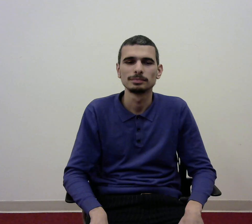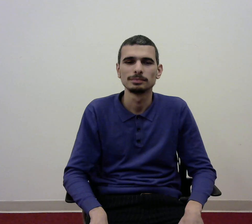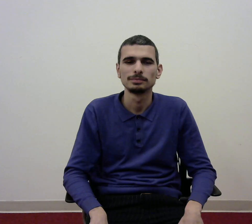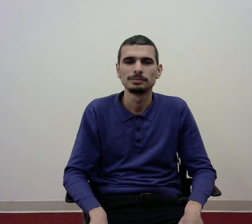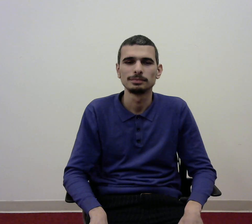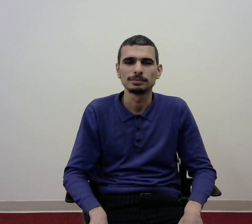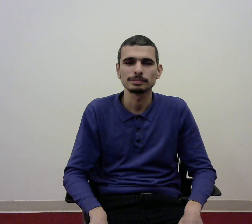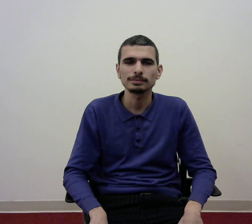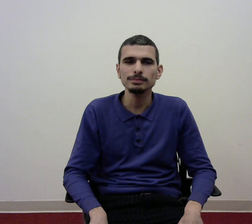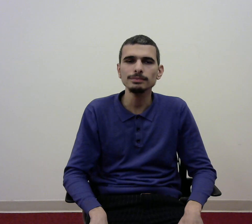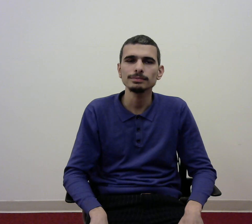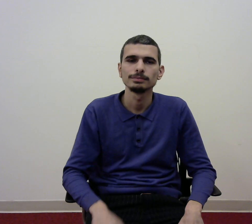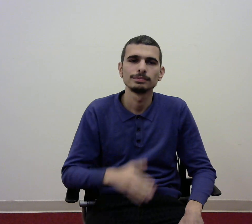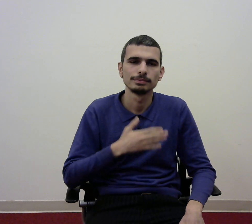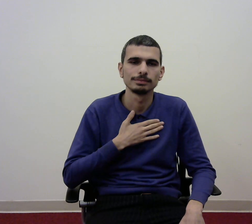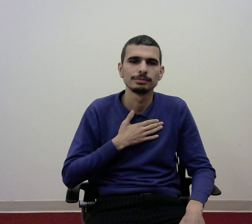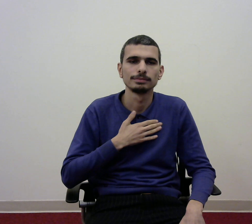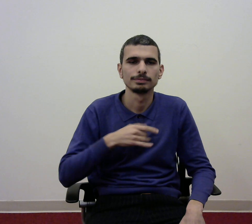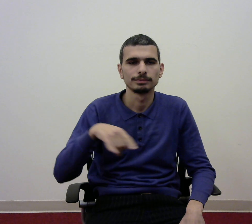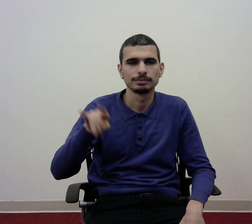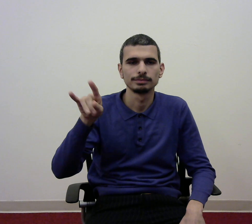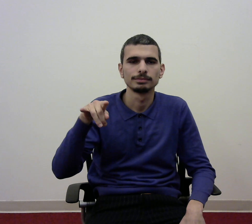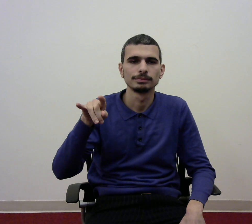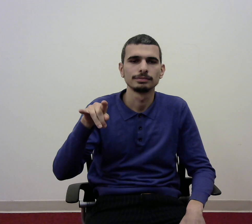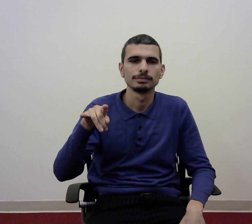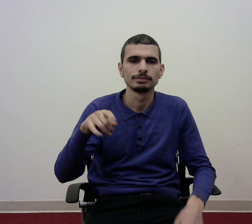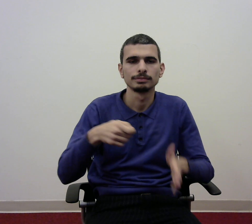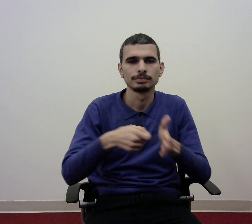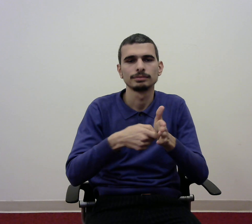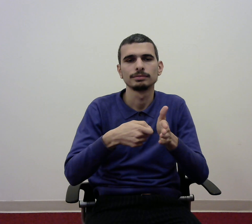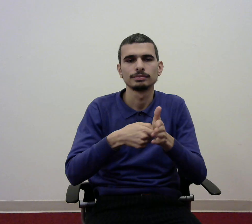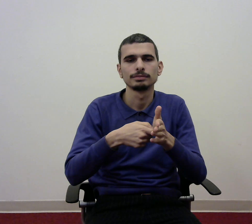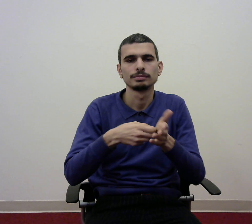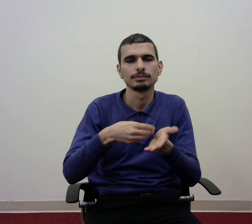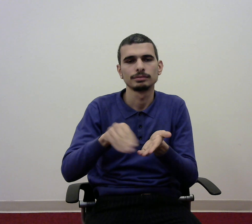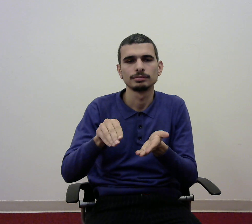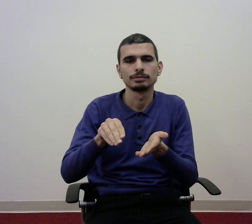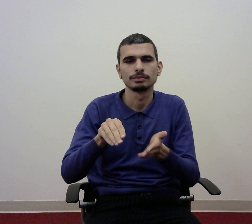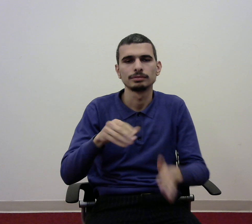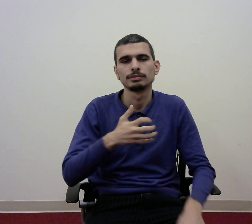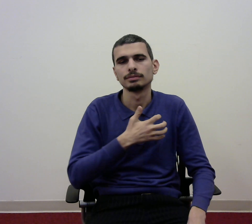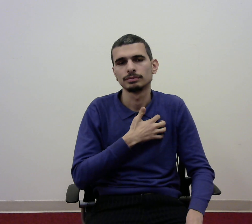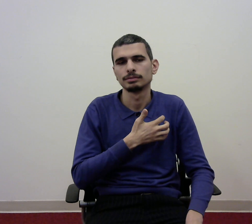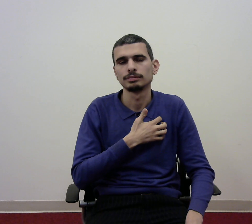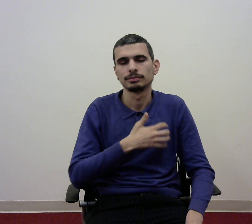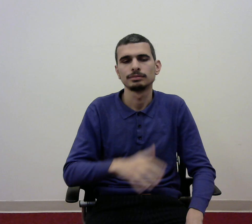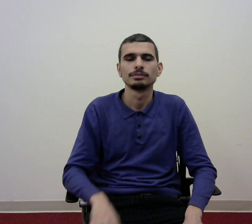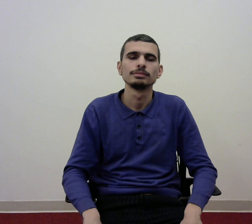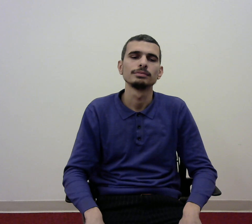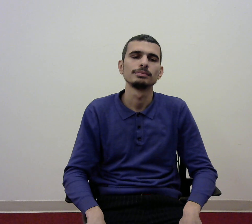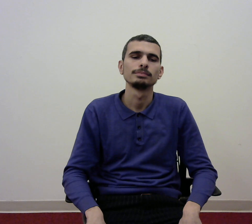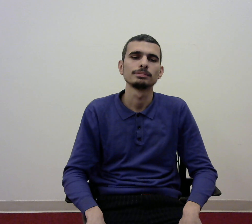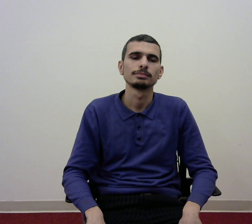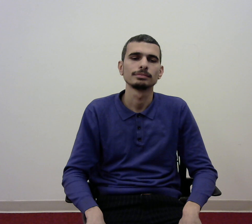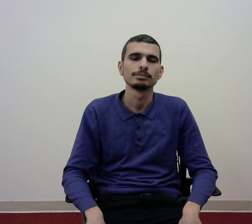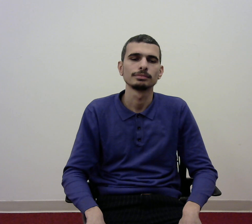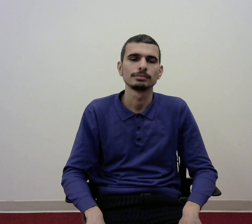Mən təyyarə bileti almaq istəyirəm